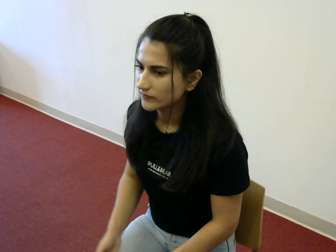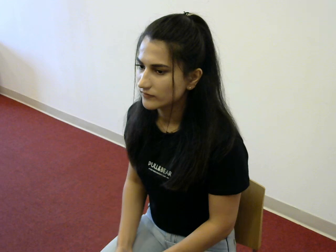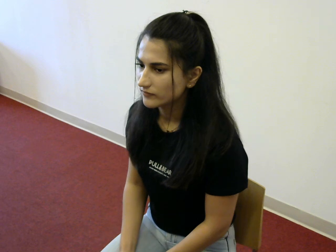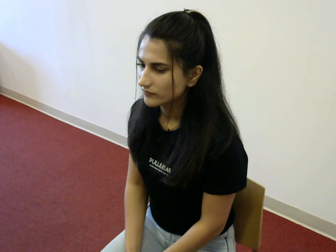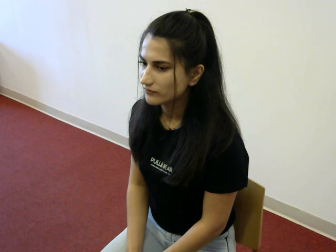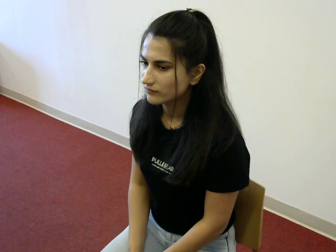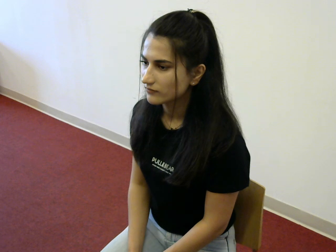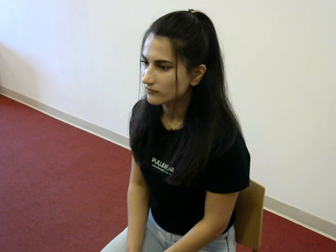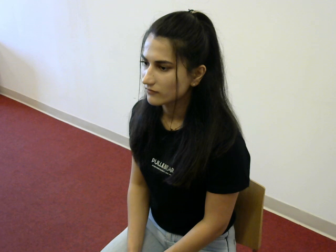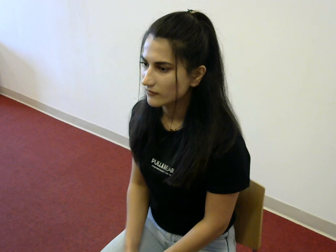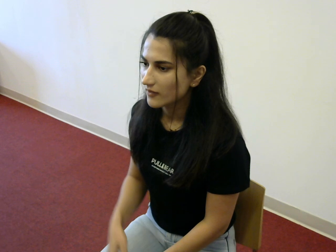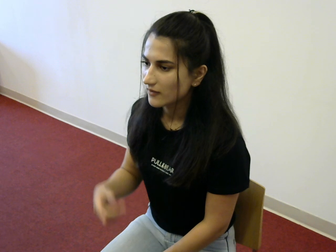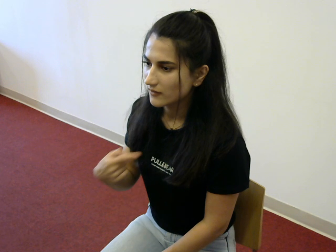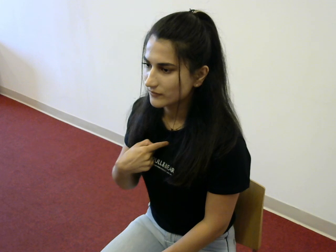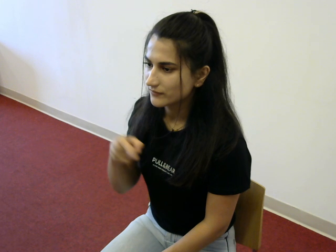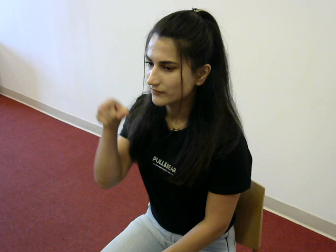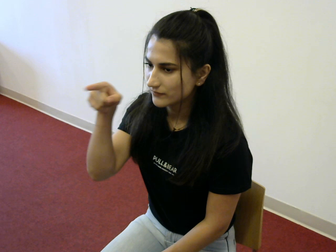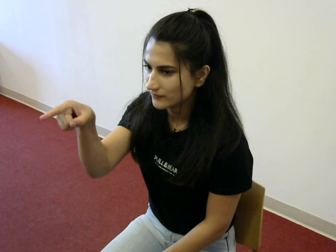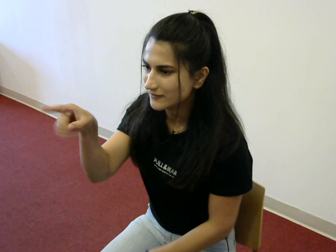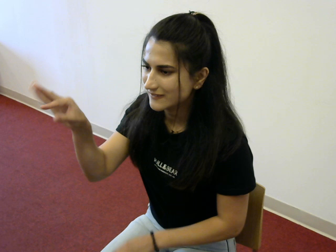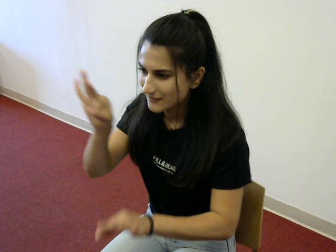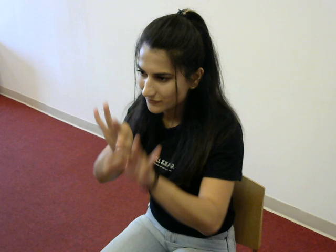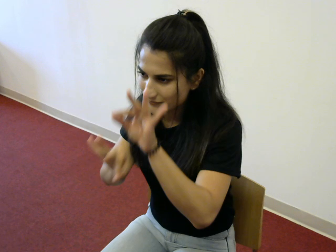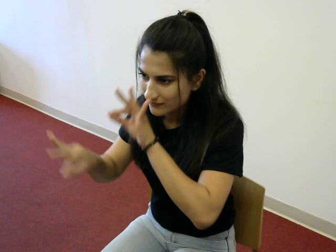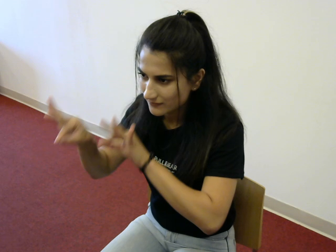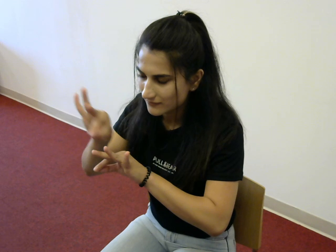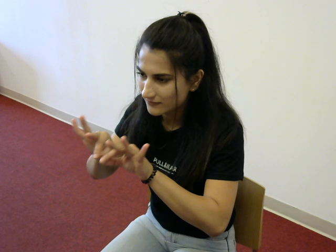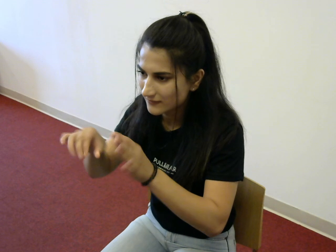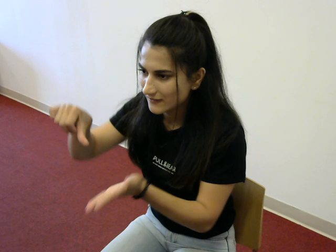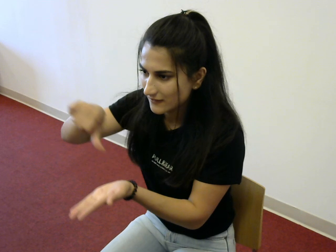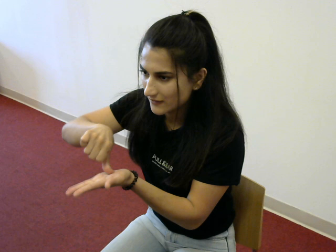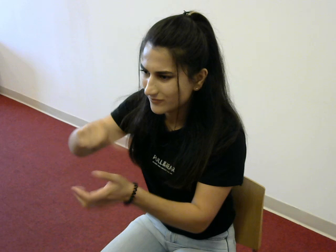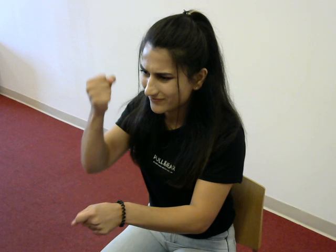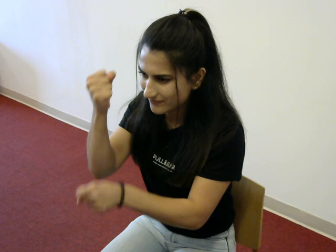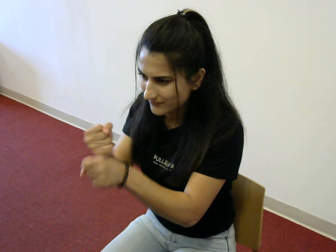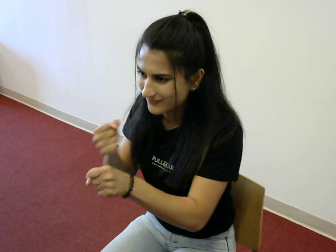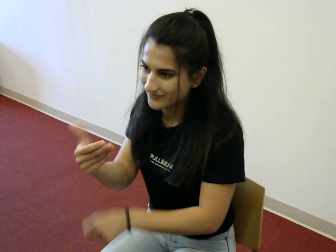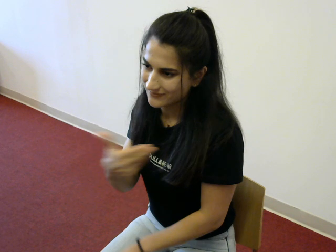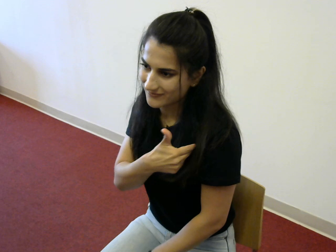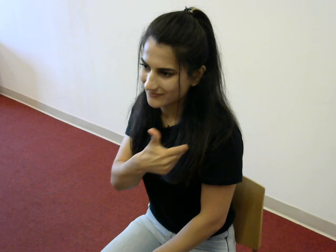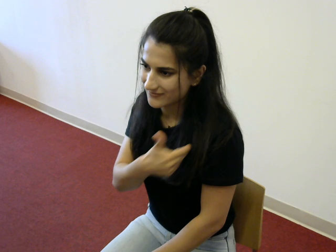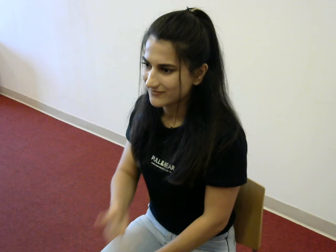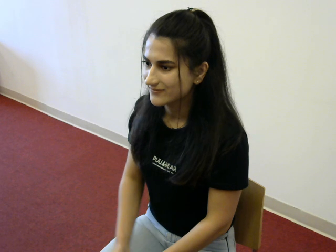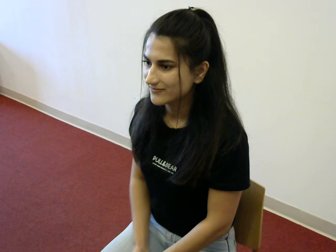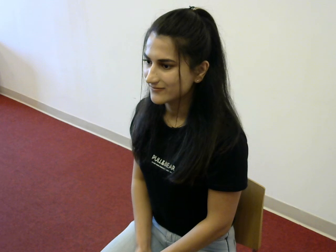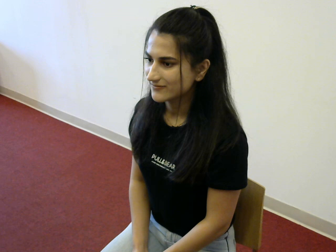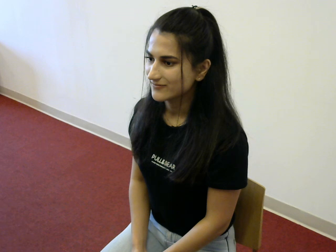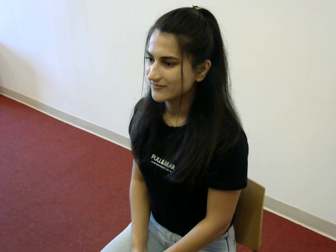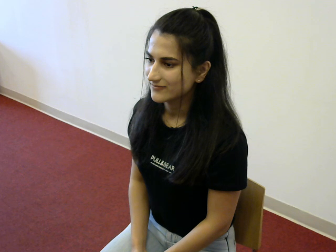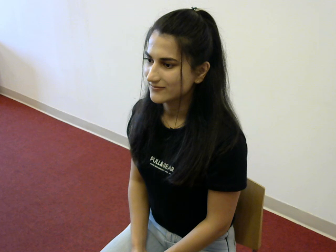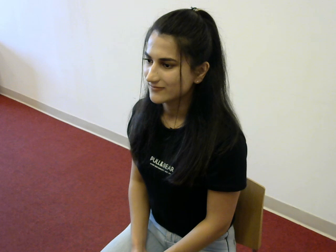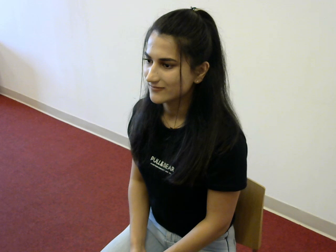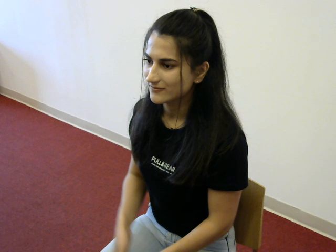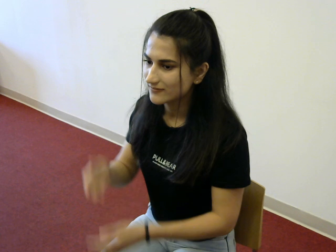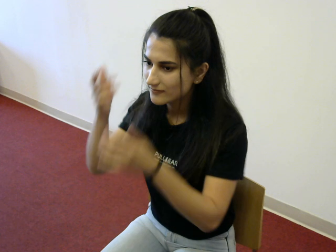Mən sizin layihədə iştirak etmək istərdim